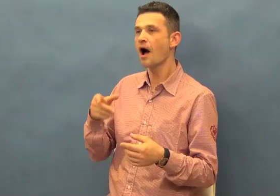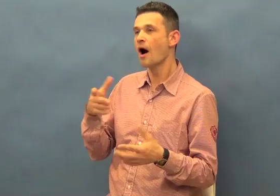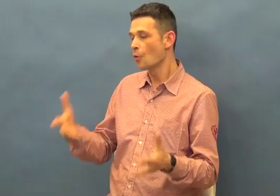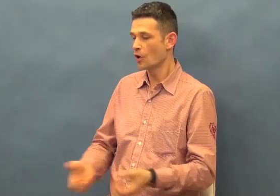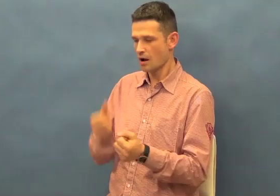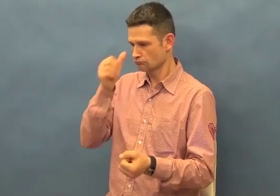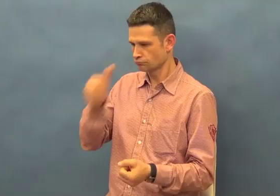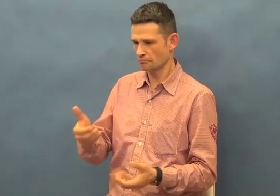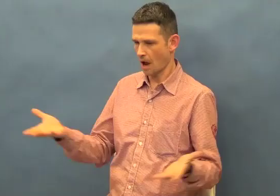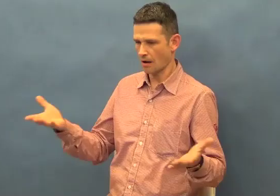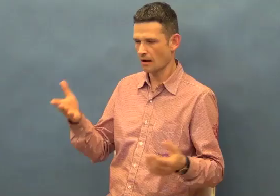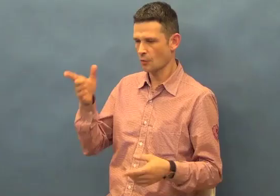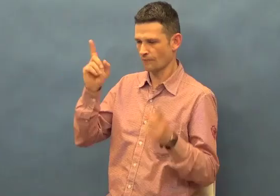Nie ma możliwości uratowania.